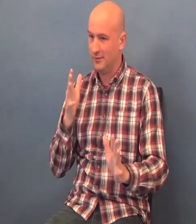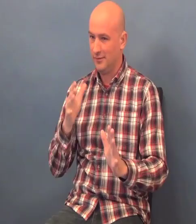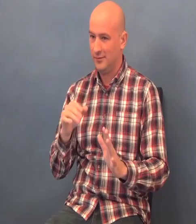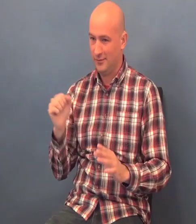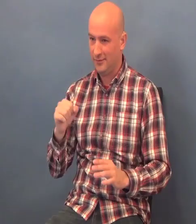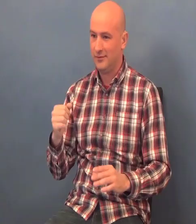Zgadzasz się?